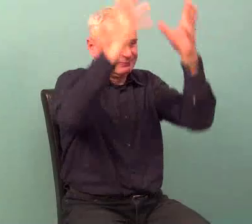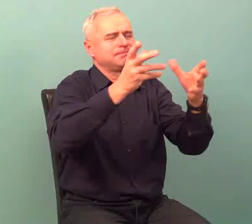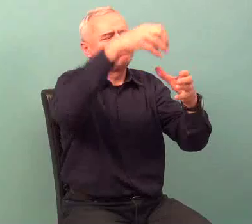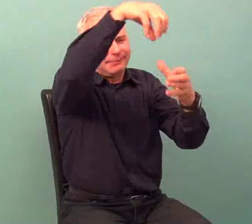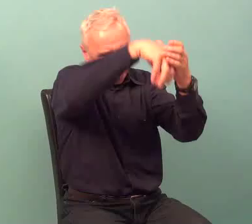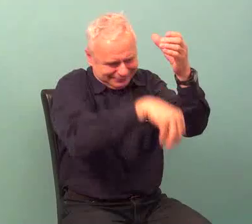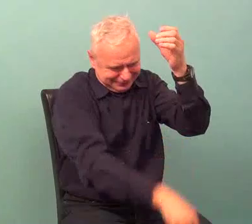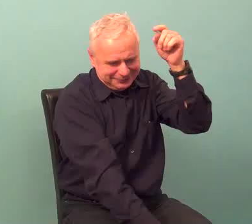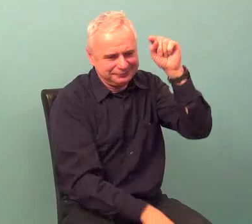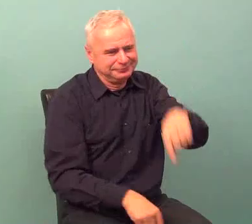Kula spada na dół.